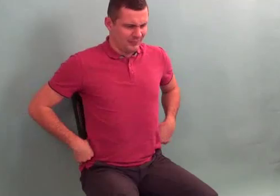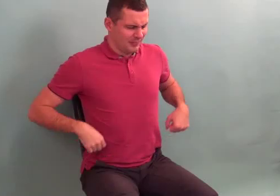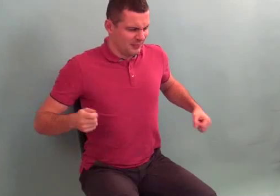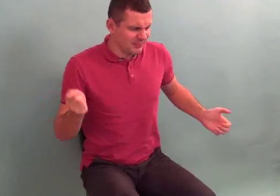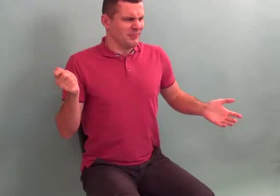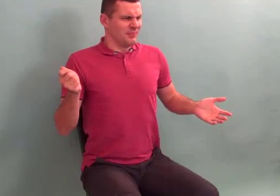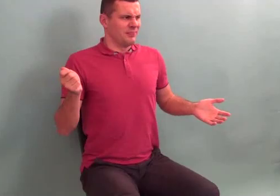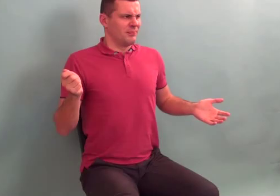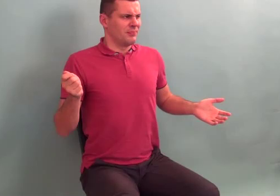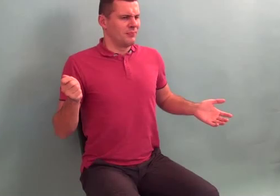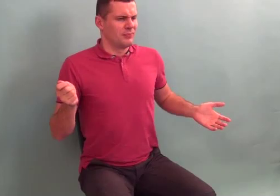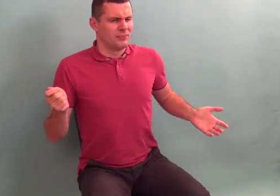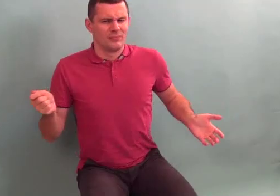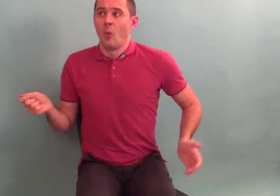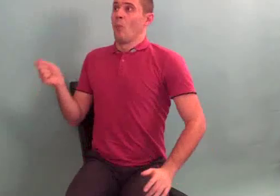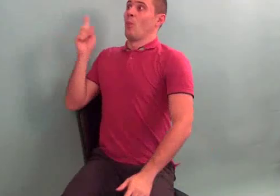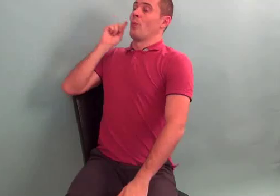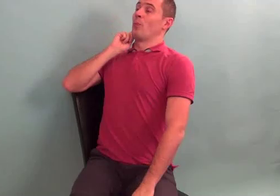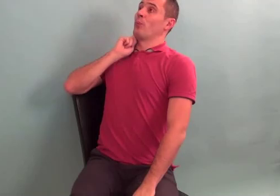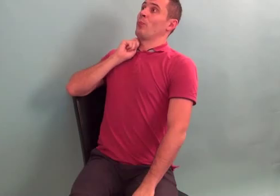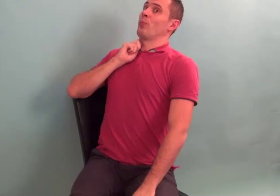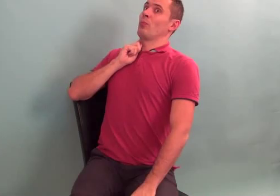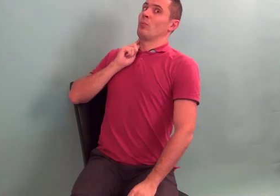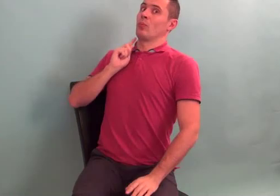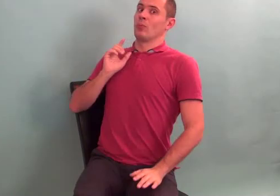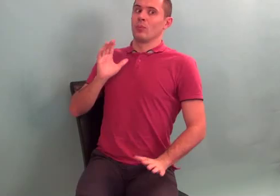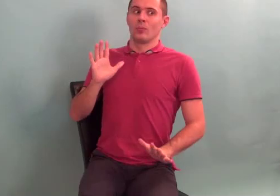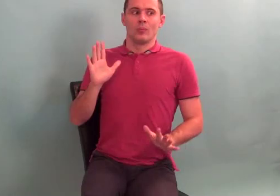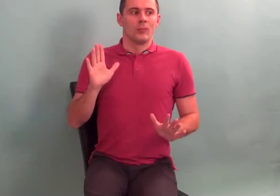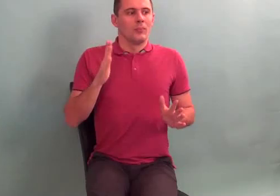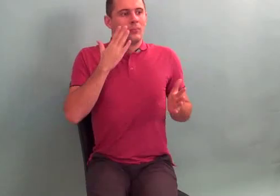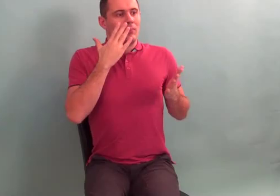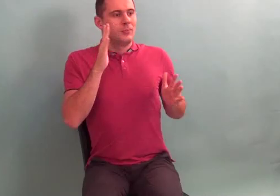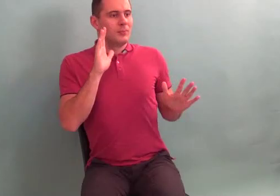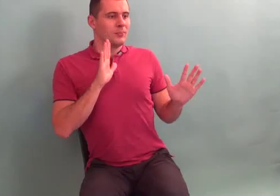Charlie odwraca się i udaje, że nic się nie stało.